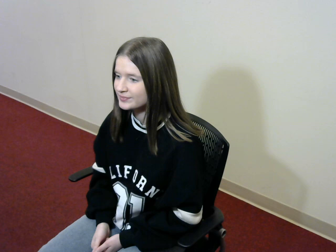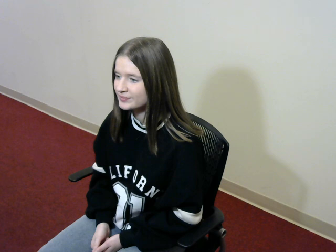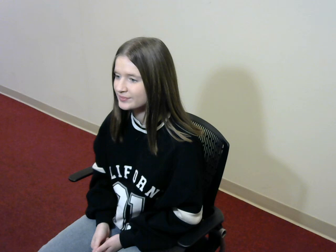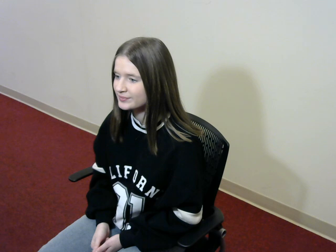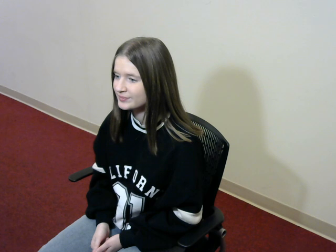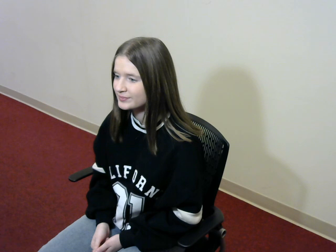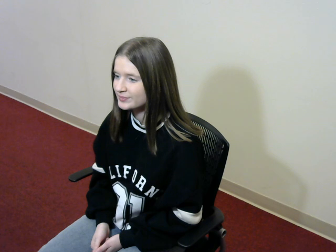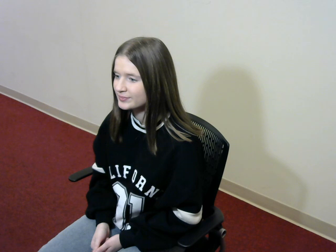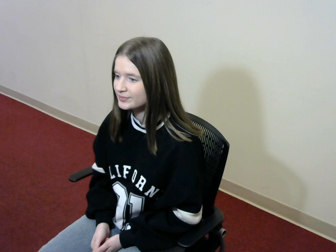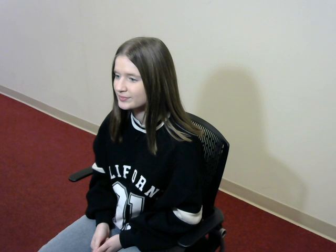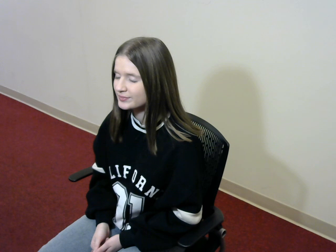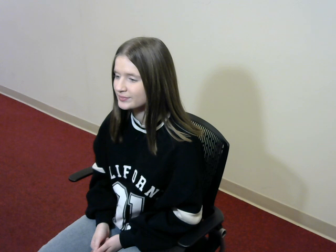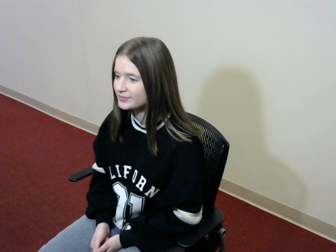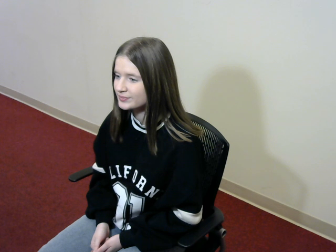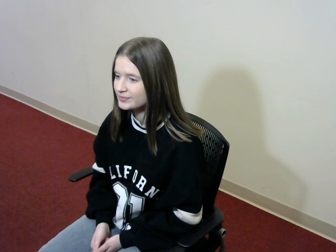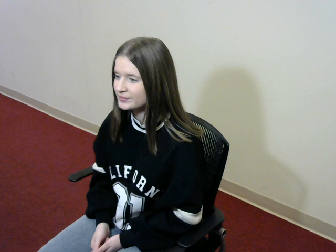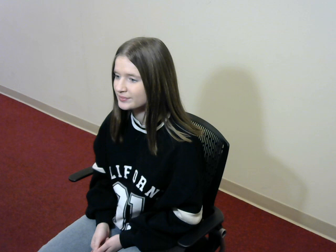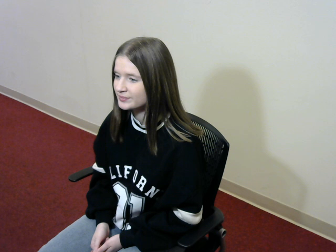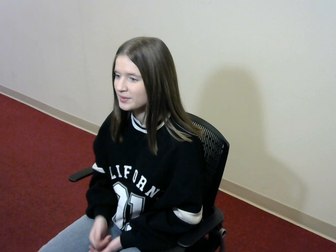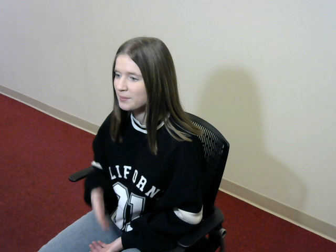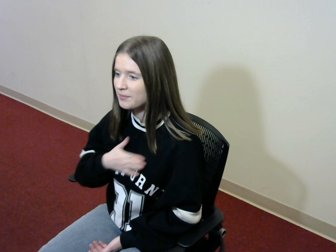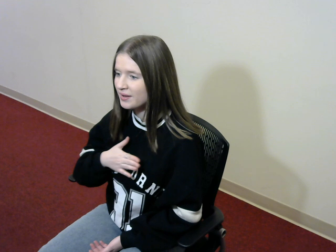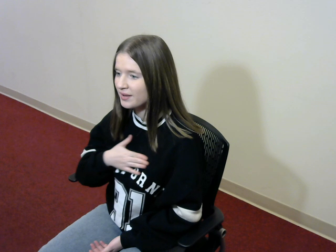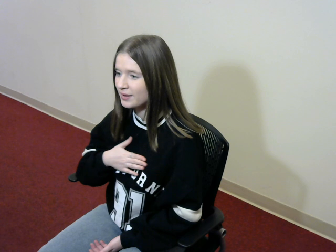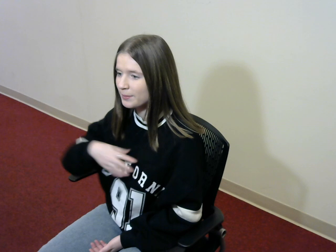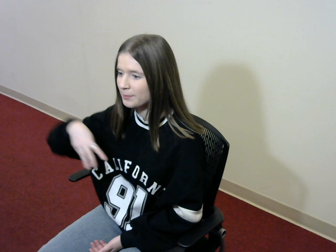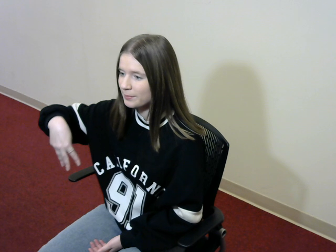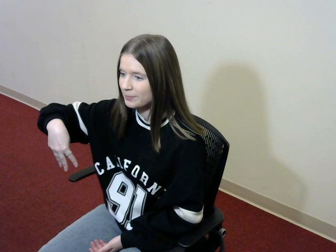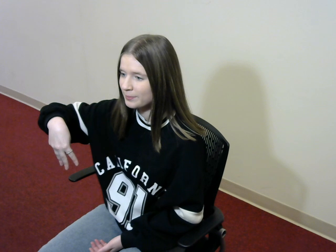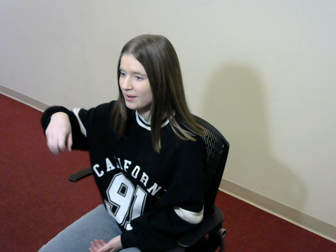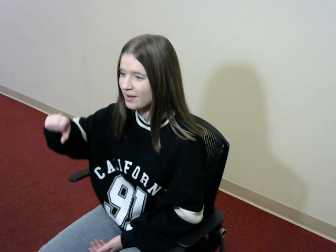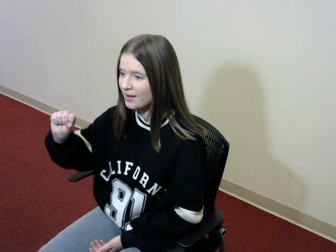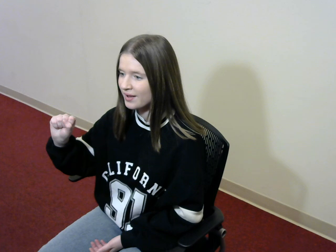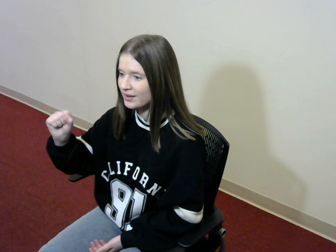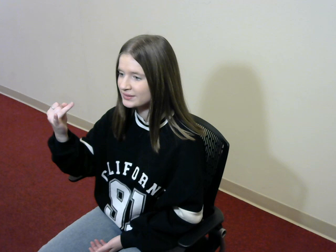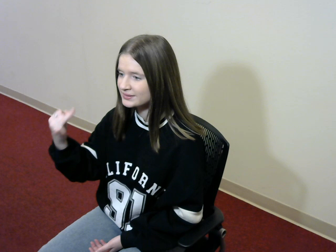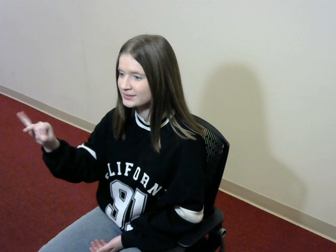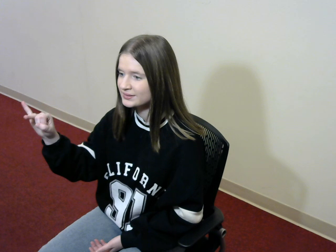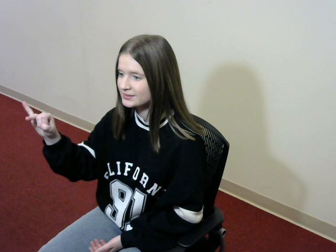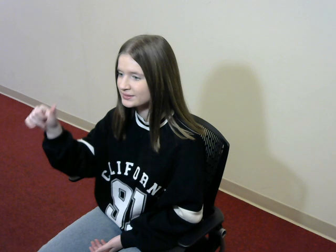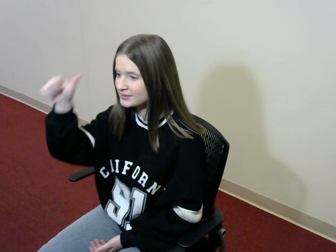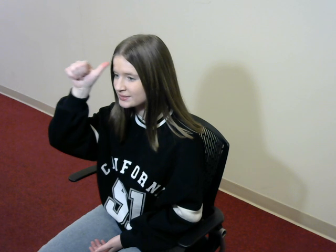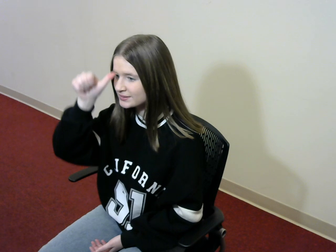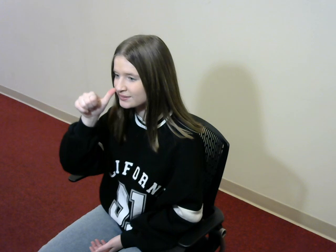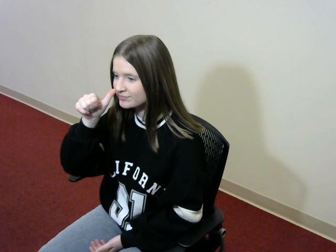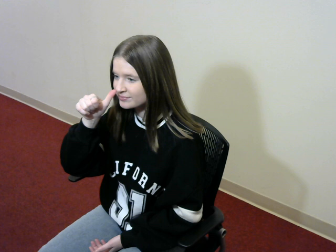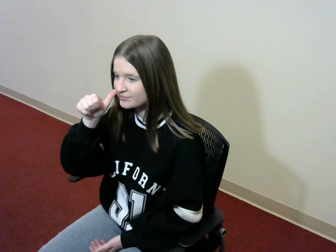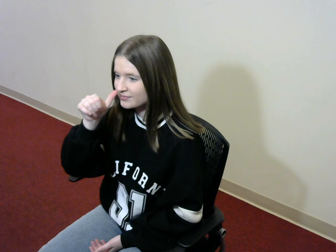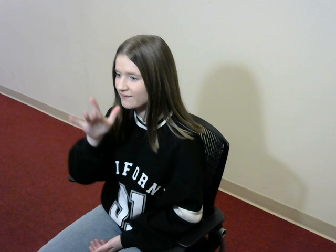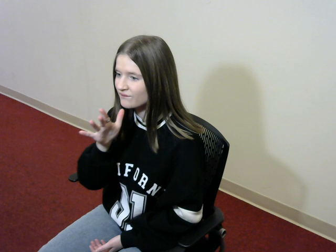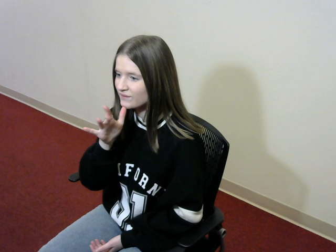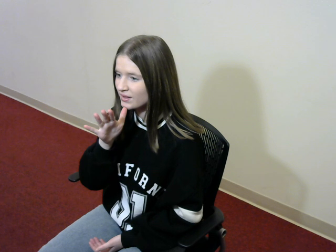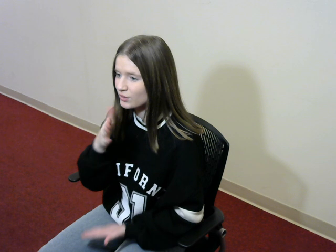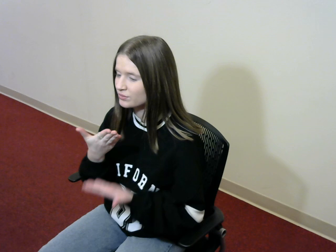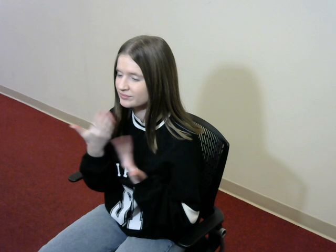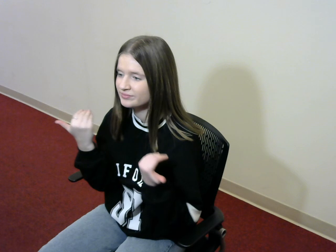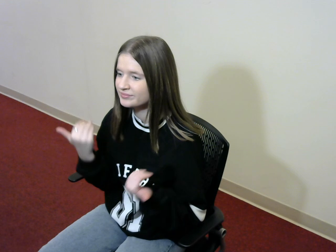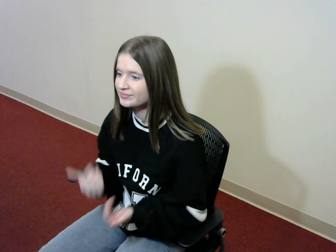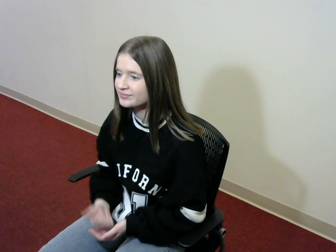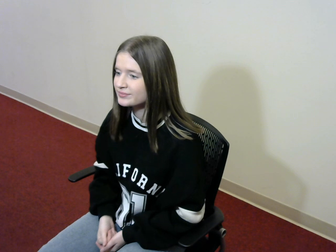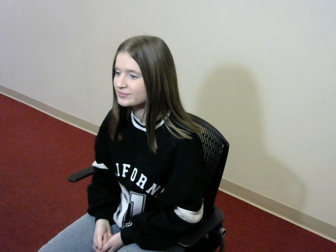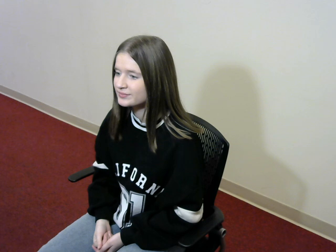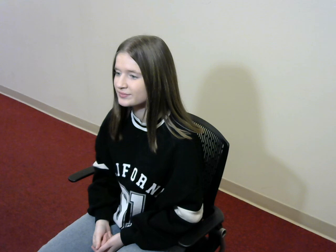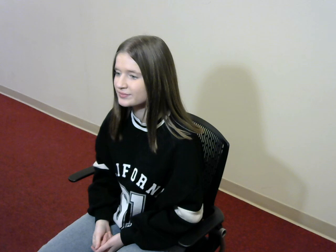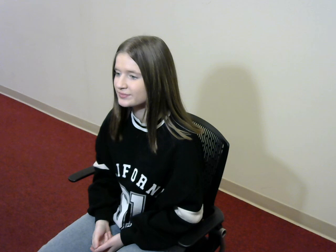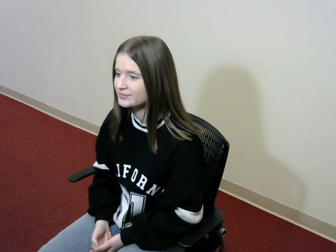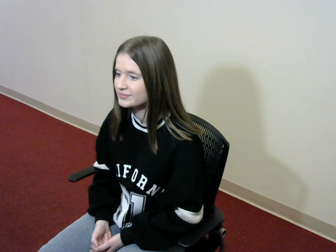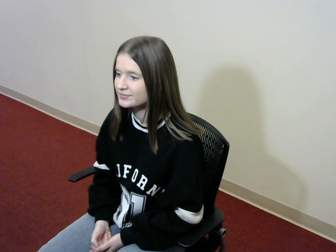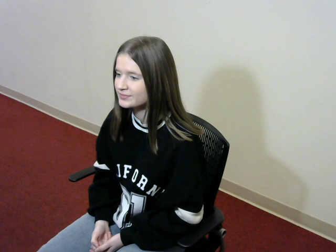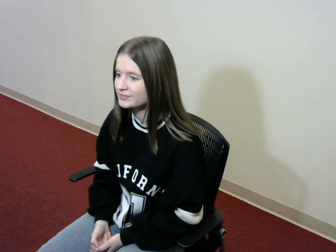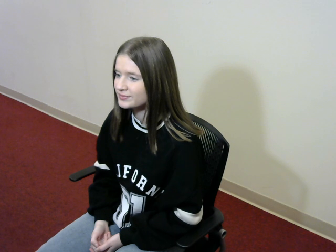Mənim may ayında vaxtım yoxdur